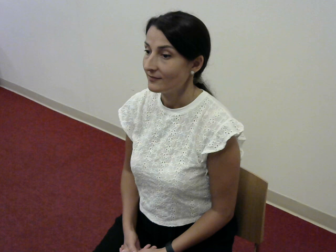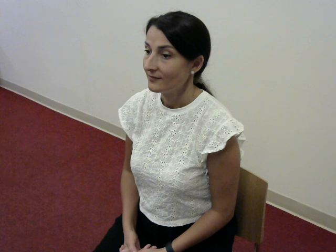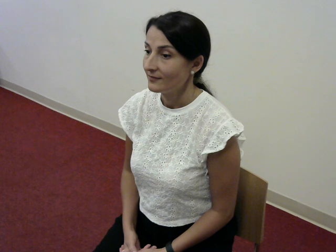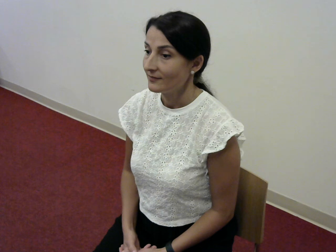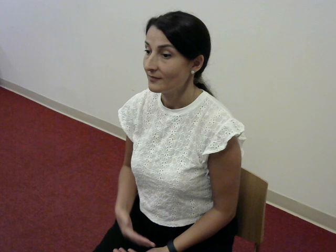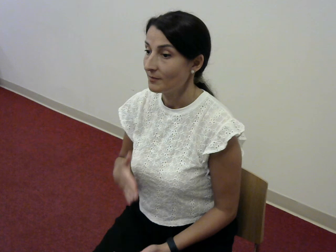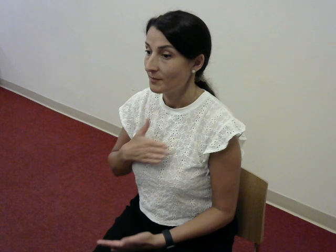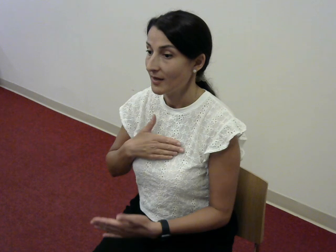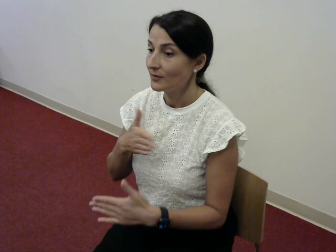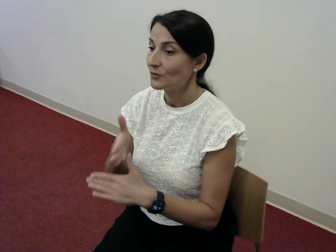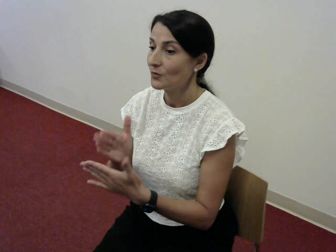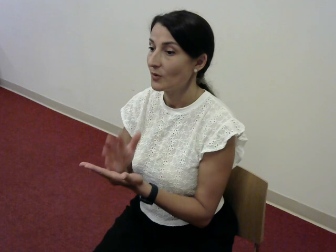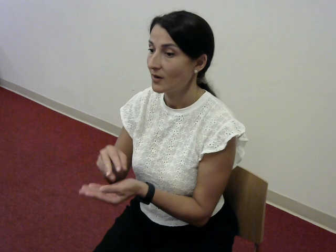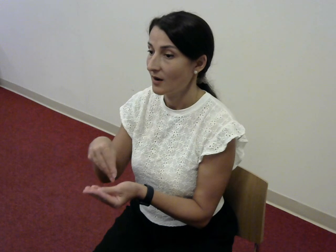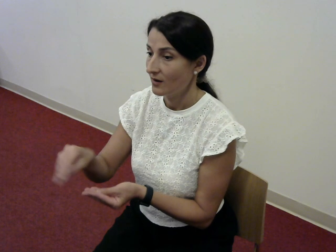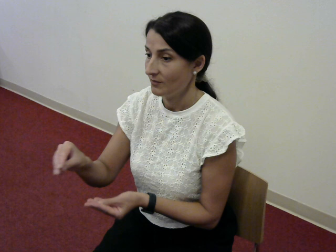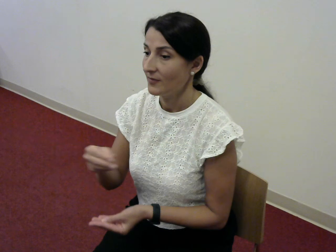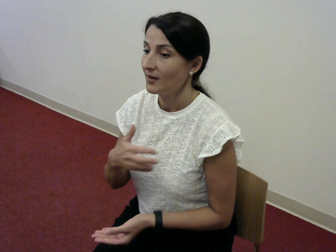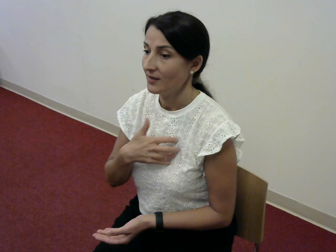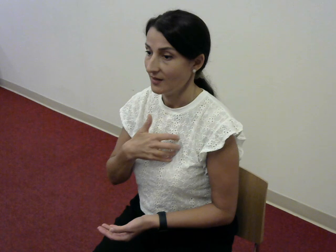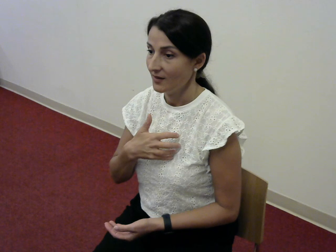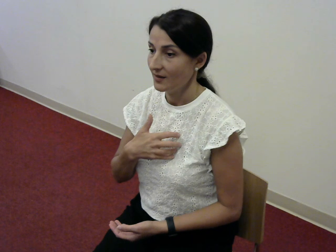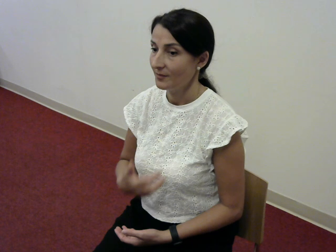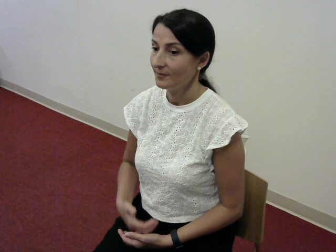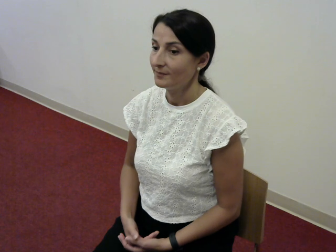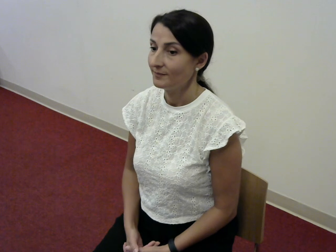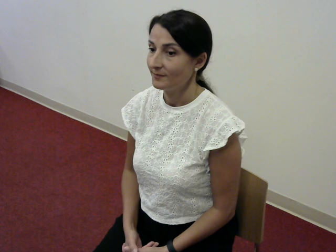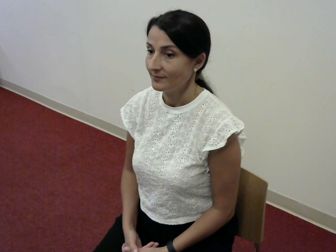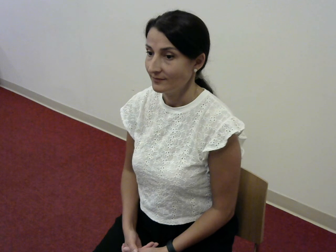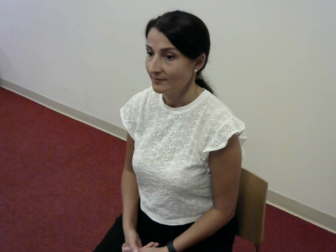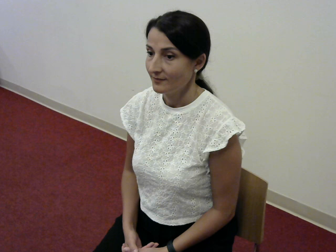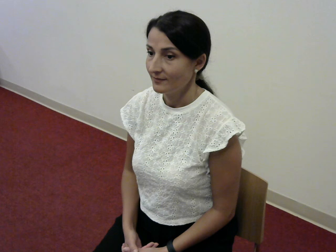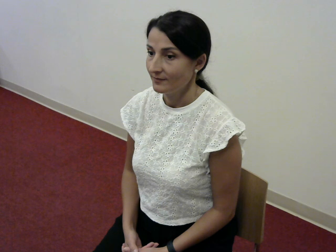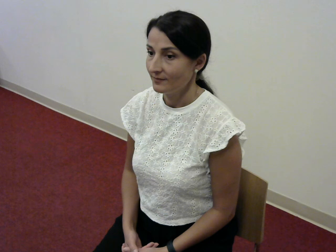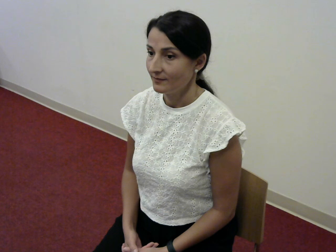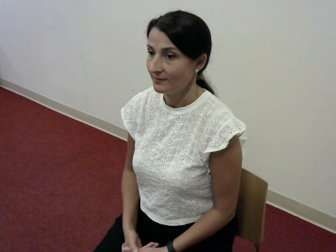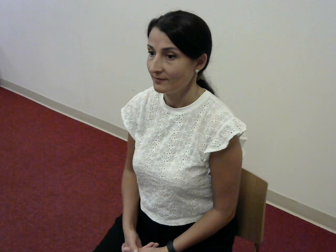Mən çörək almaq istəyirəm